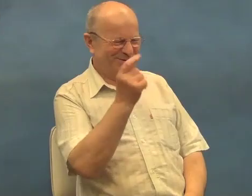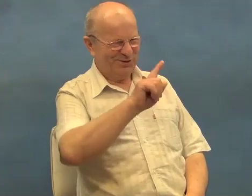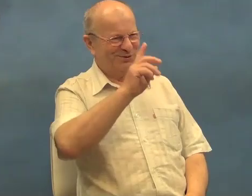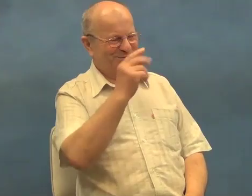Po...